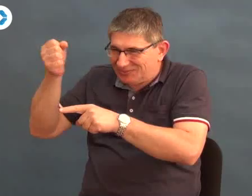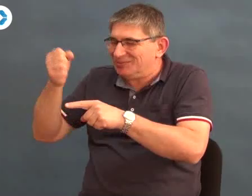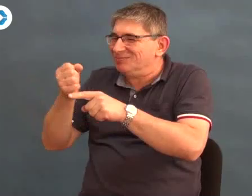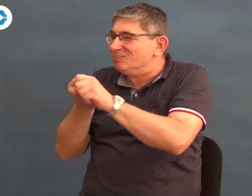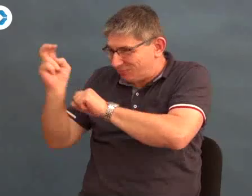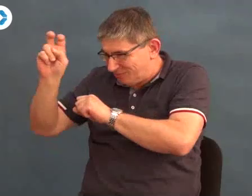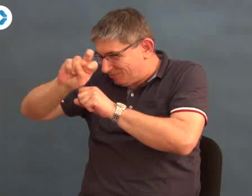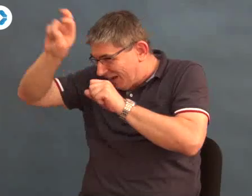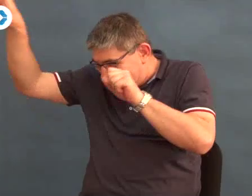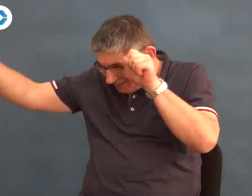Wyrzuca go i kot spada.